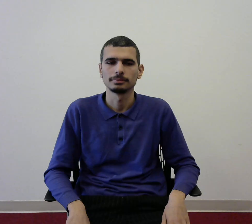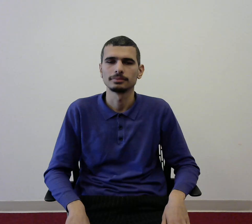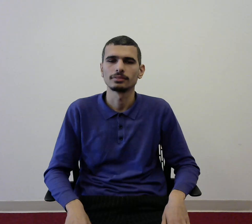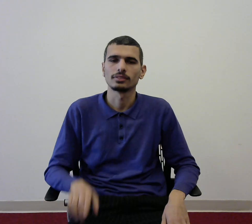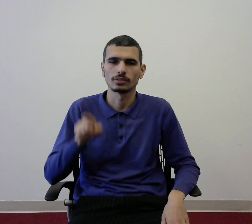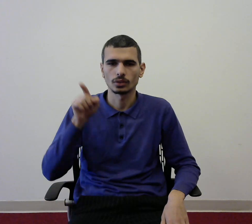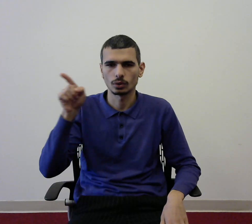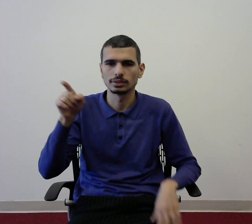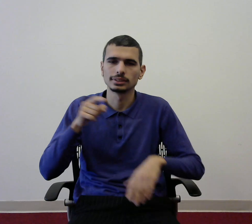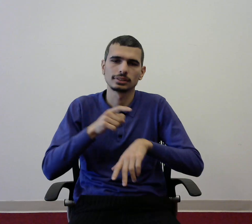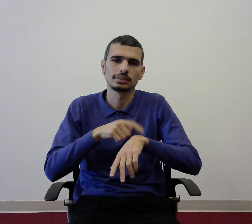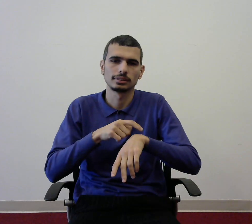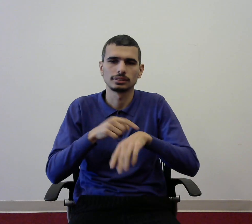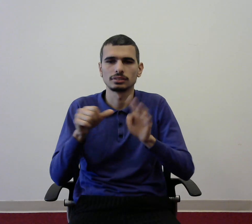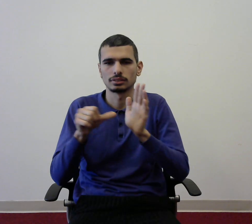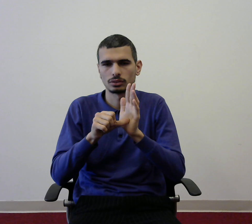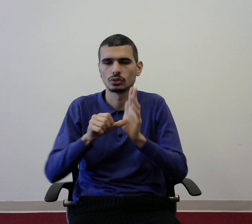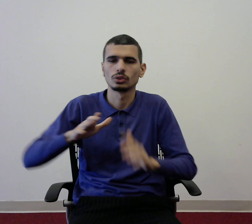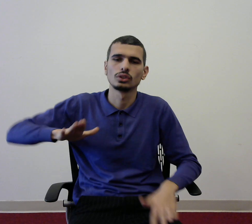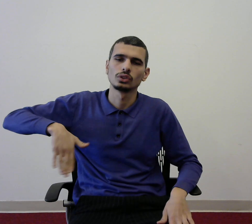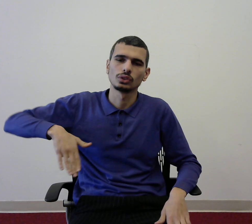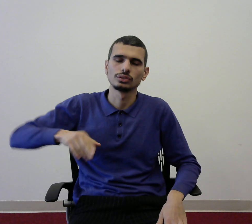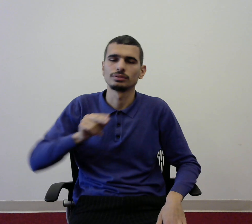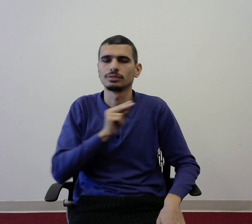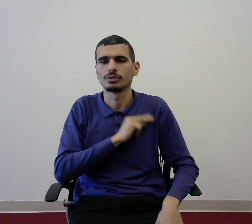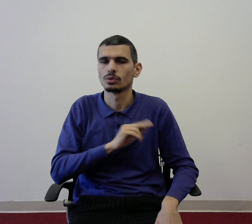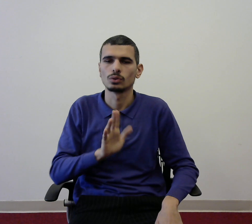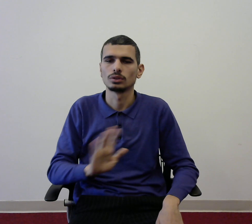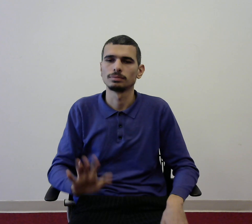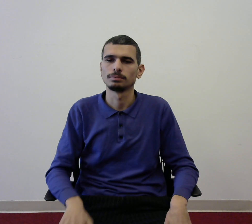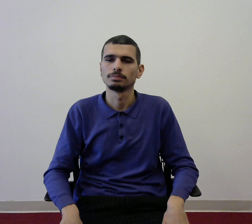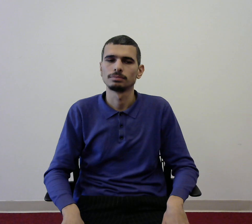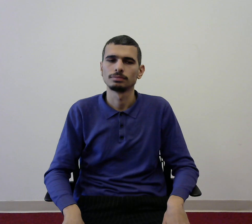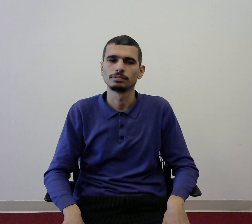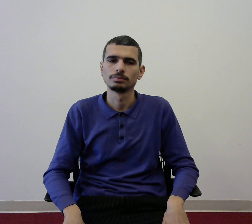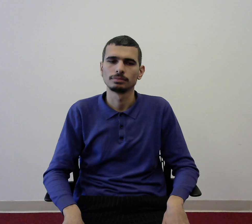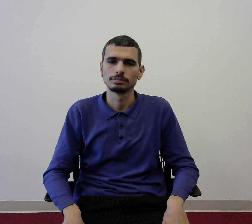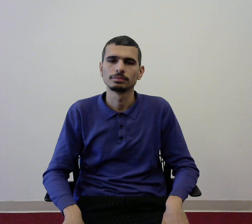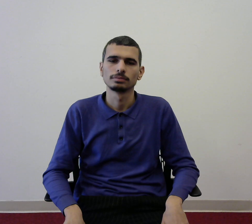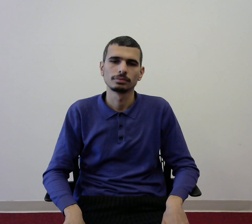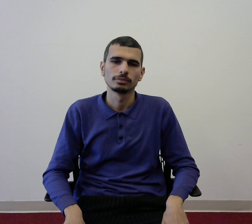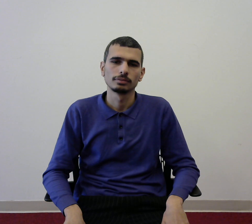O saat 6-dan sonra işləmir